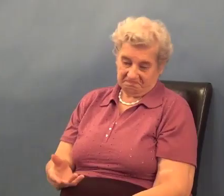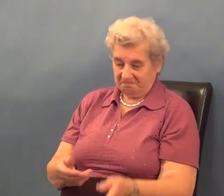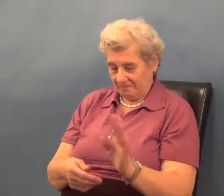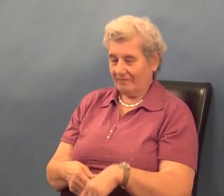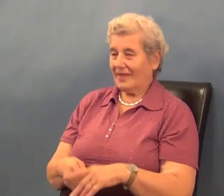Dobra.